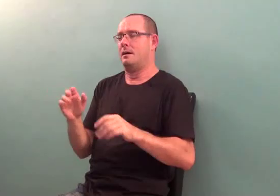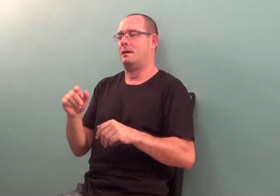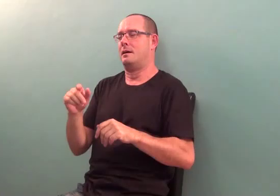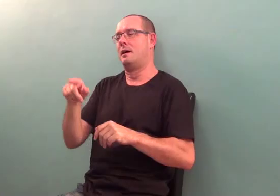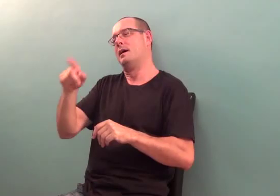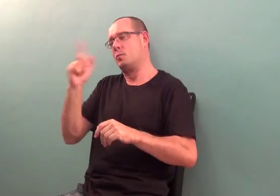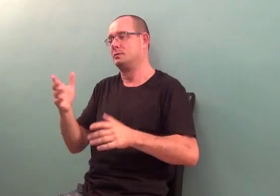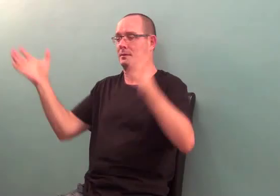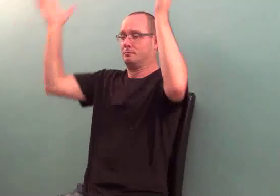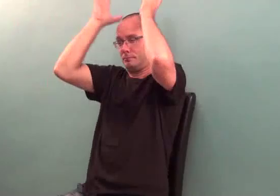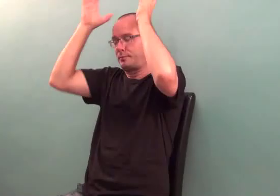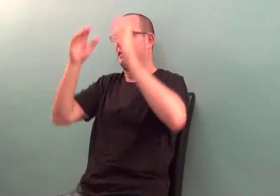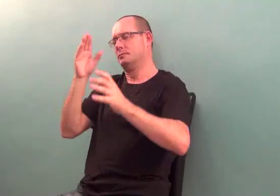Musi zmienić to jabłko na coś większego.